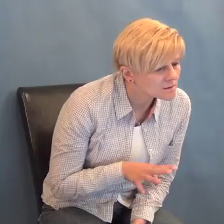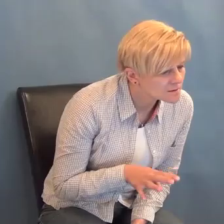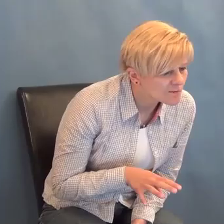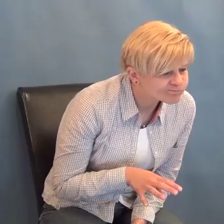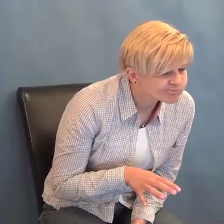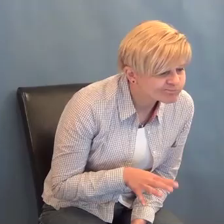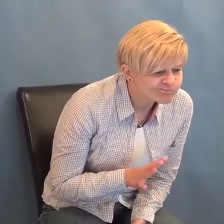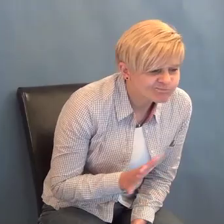Czwarta?